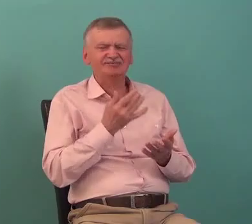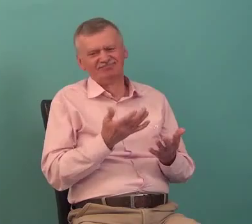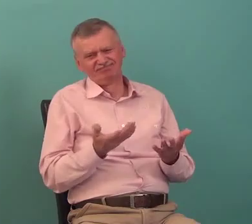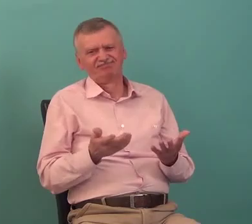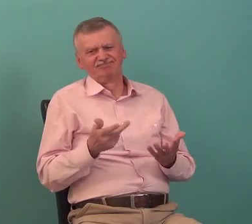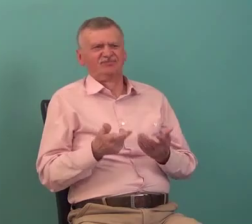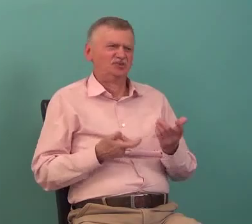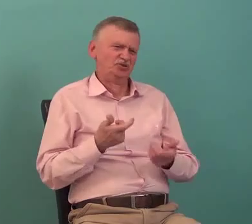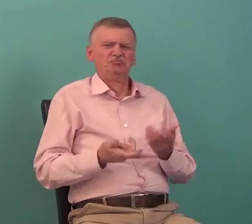Robię różne rzeczy.